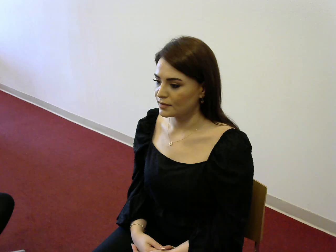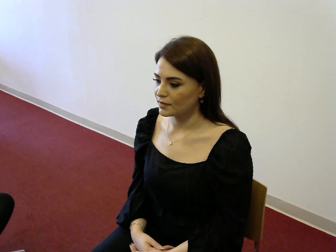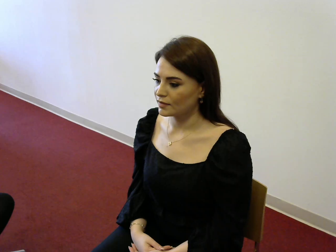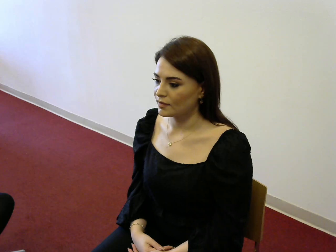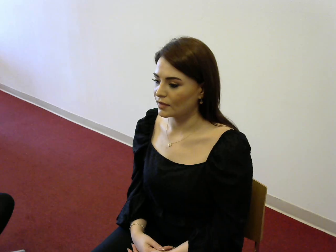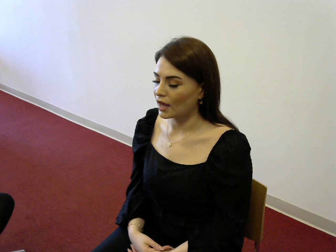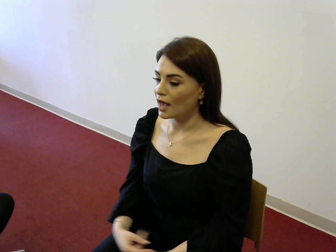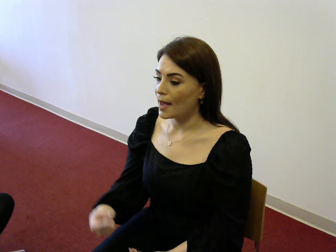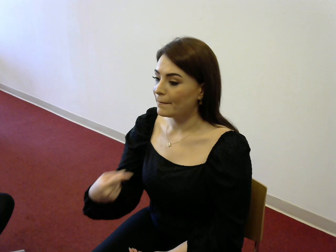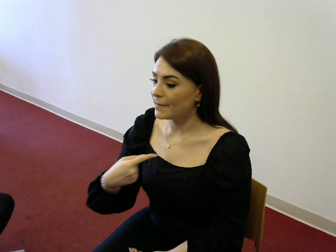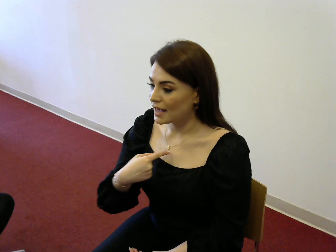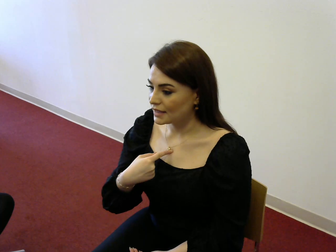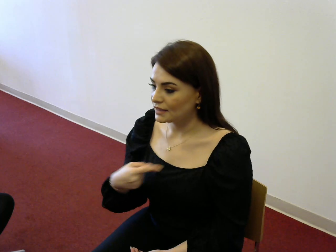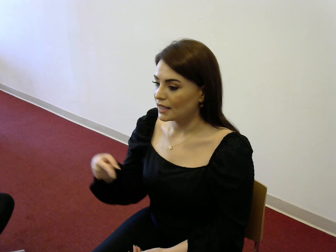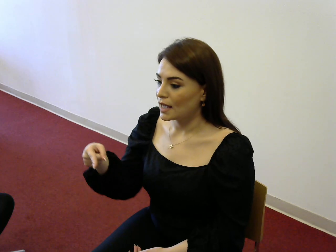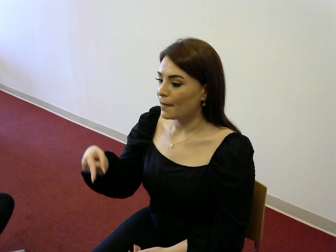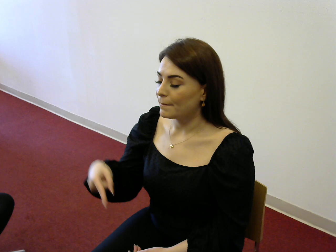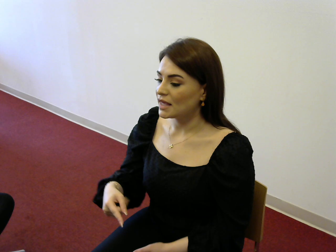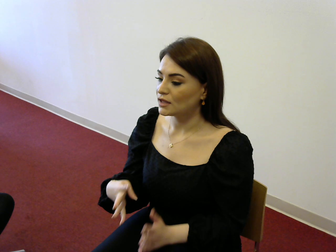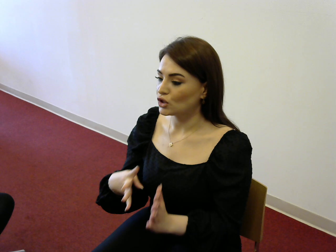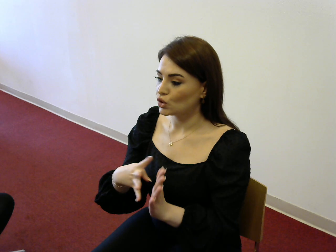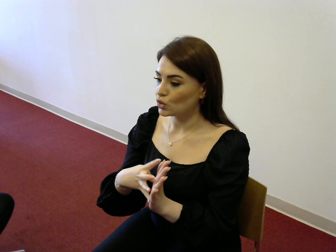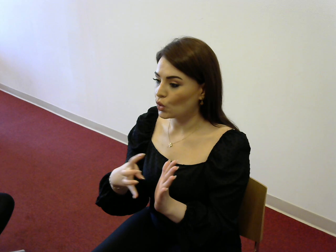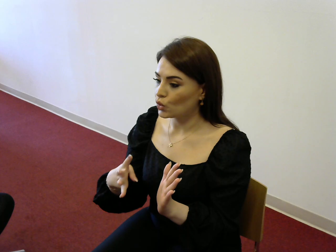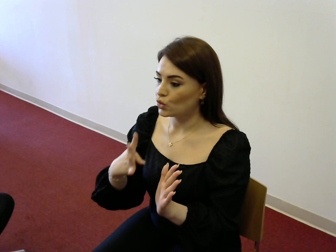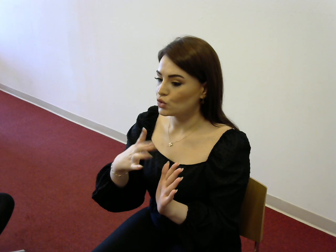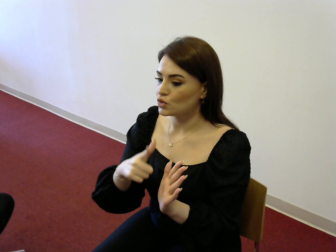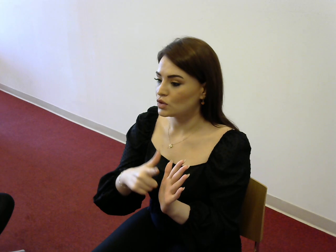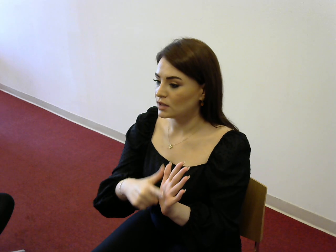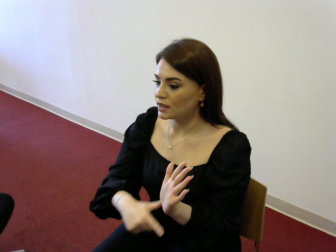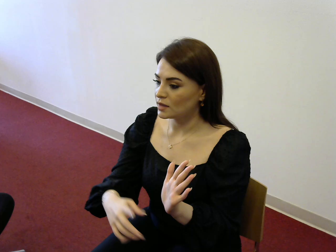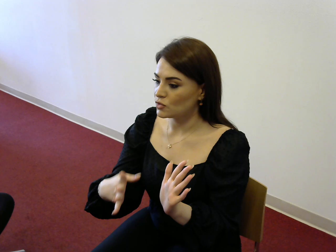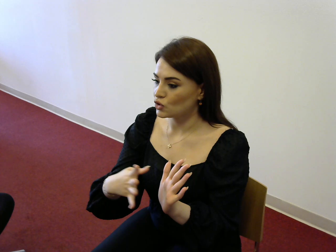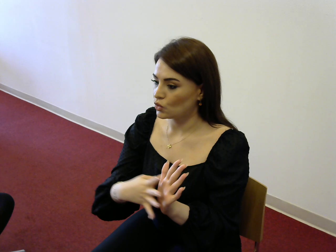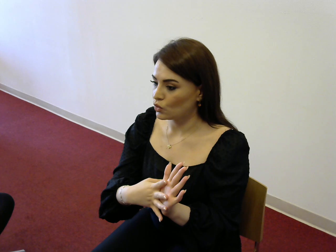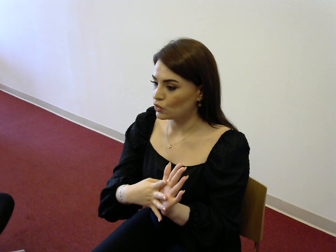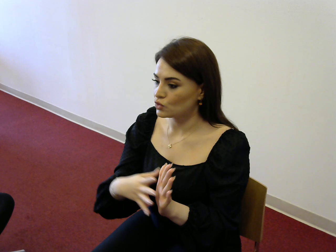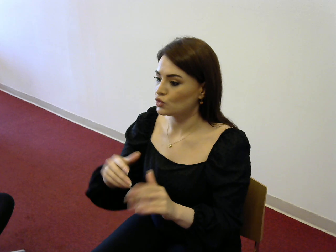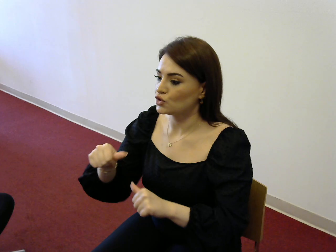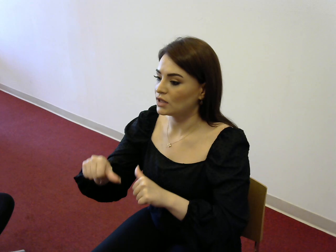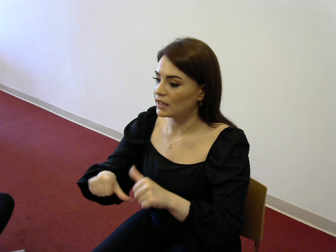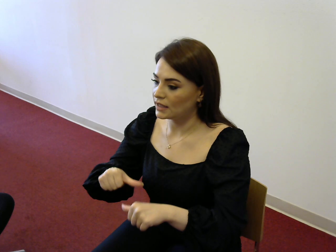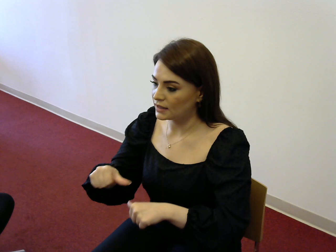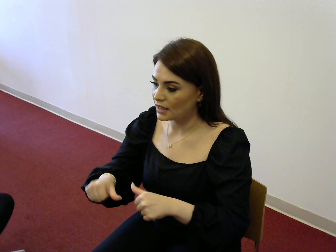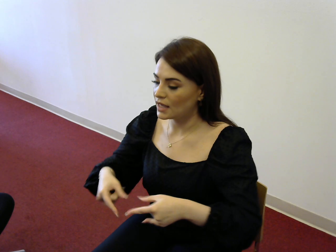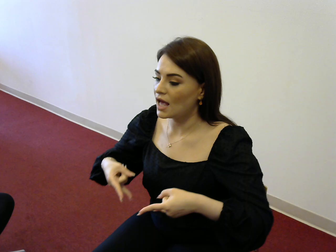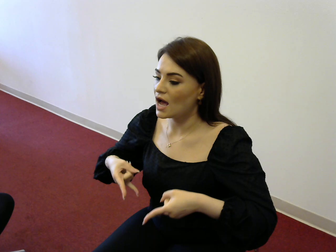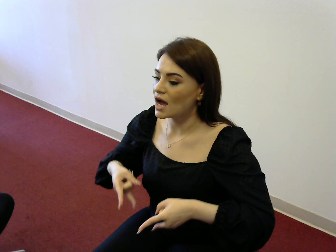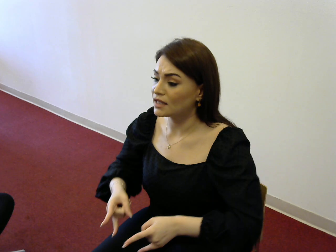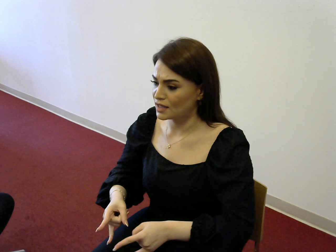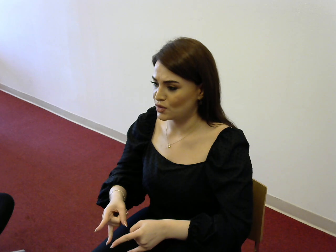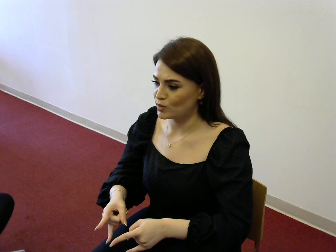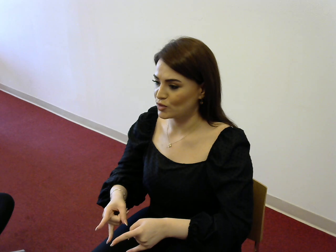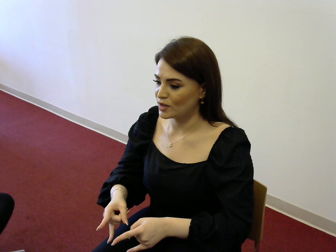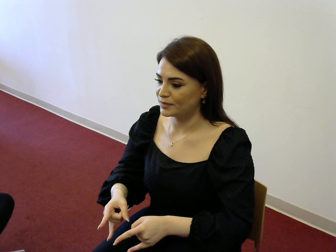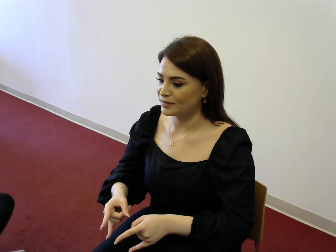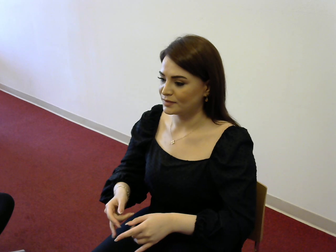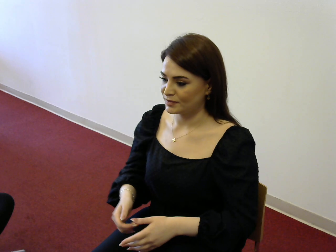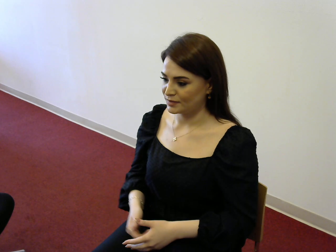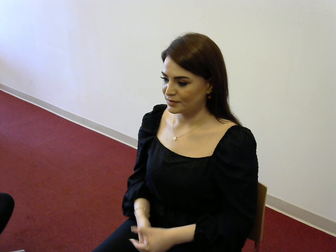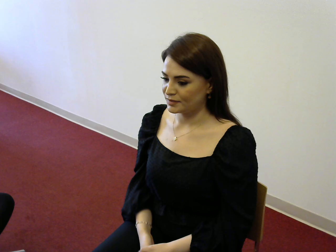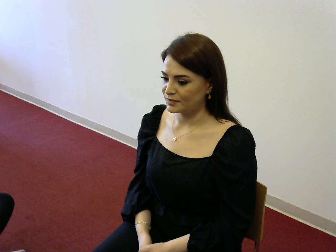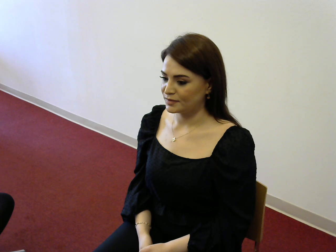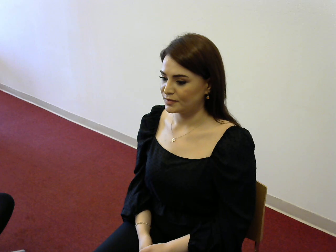Mən 1979-cu ildə anadan olmuşam